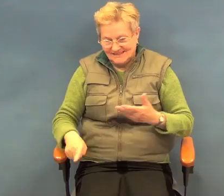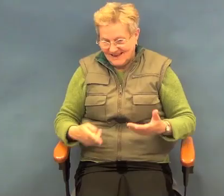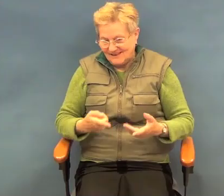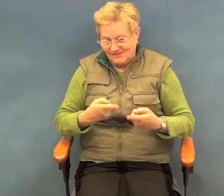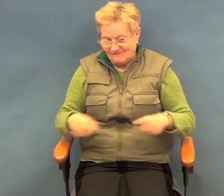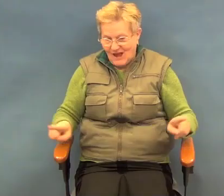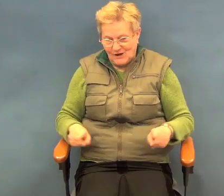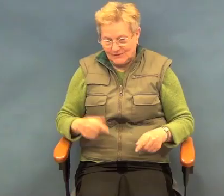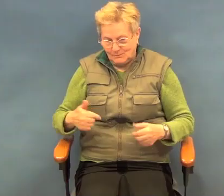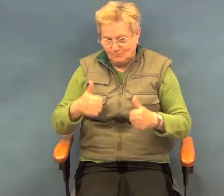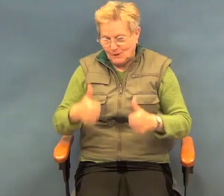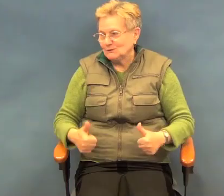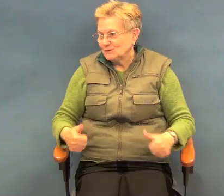Tak nie wolno, samochód musi stanąć.